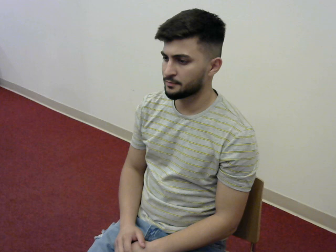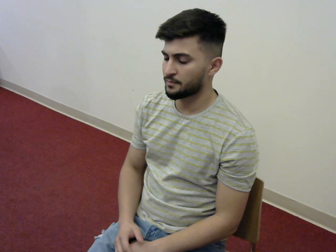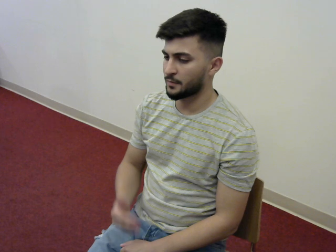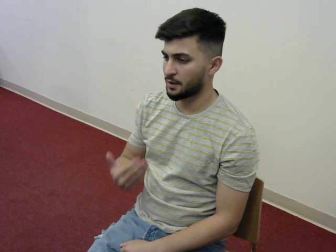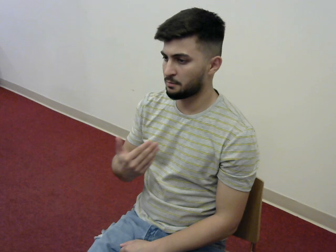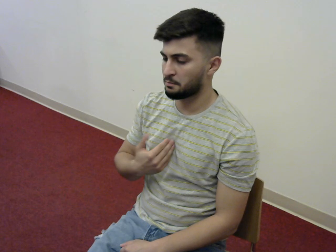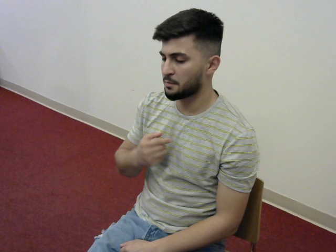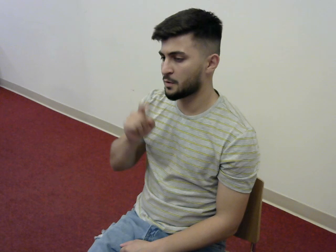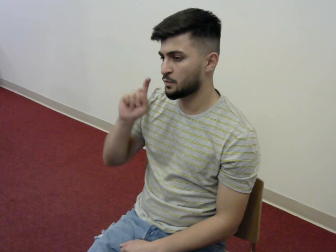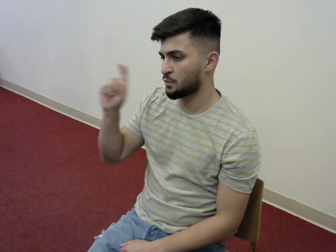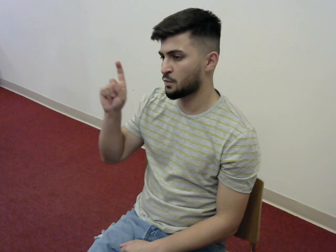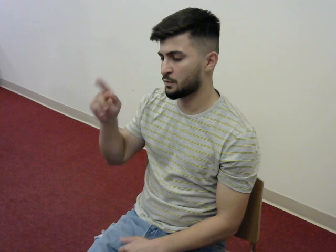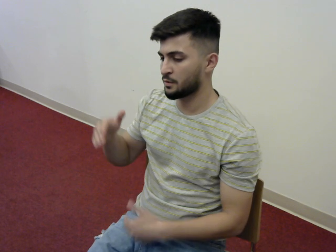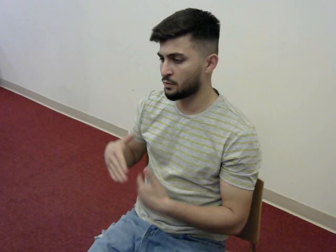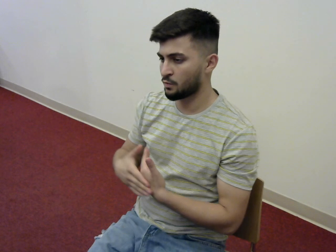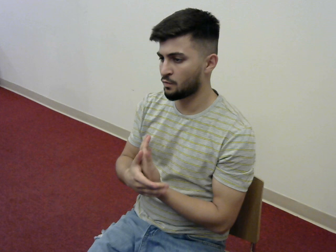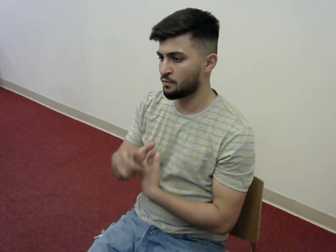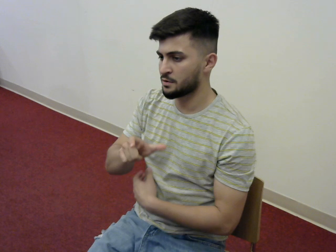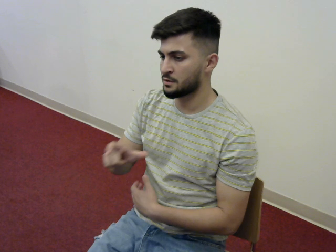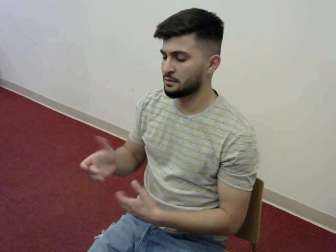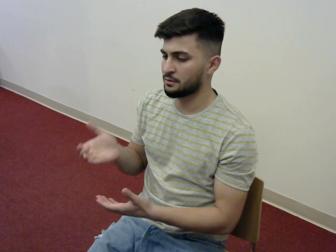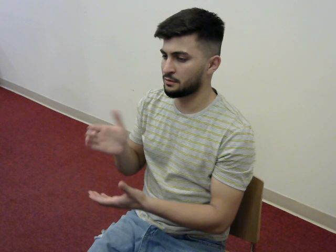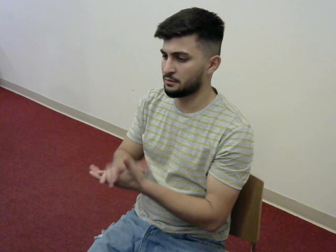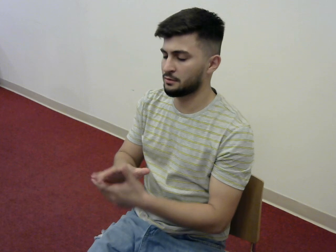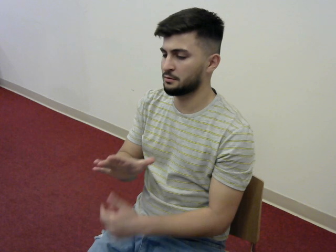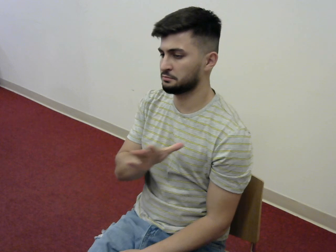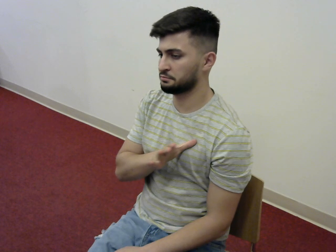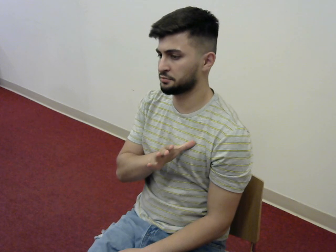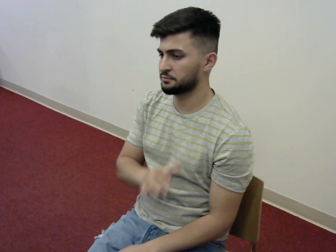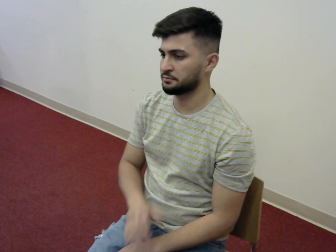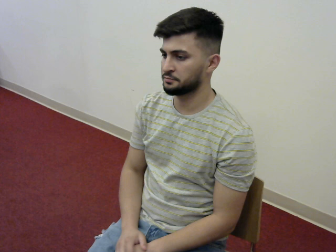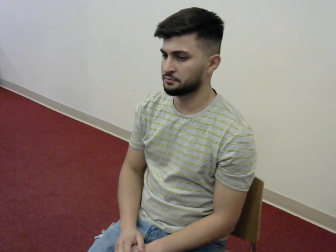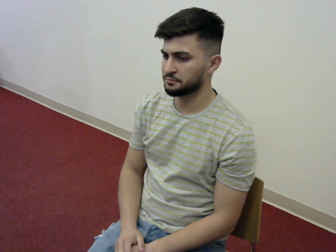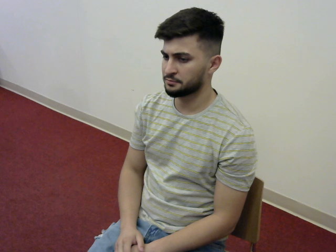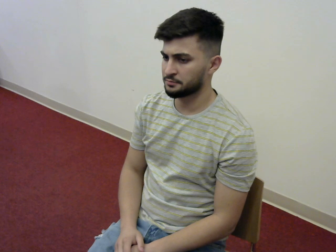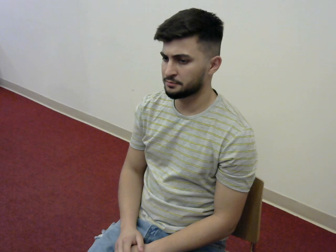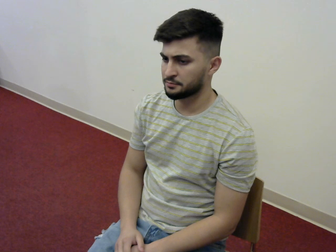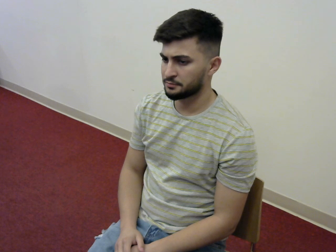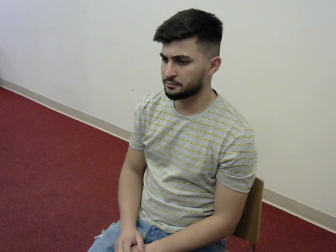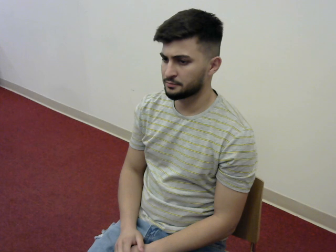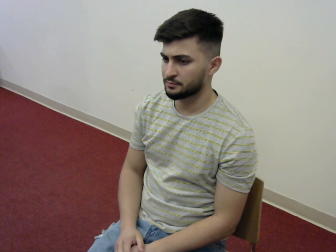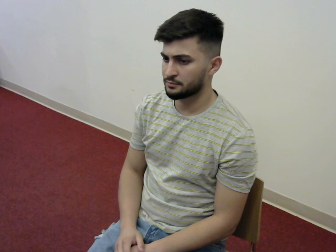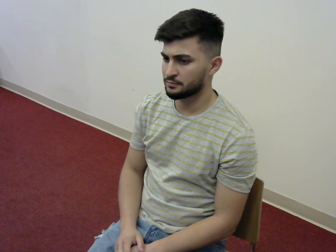Mən orda yeni insanlarla tanış oldum